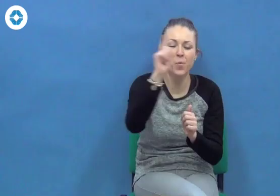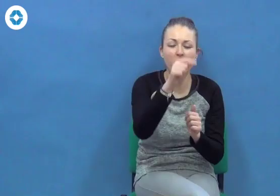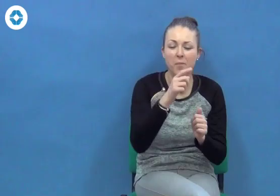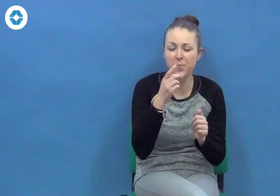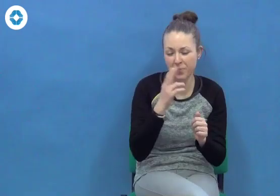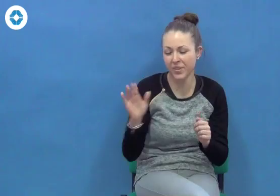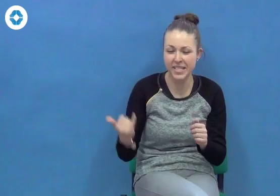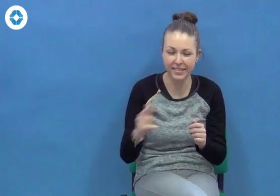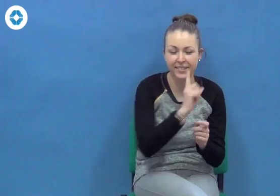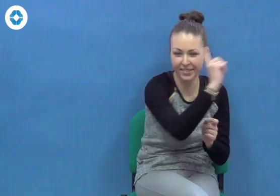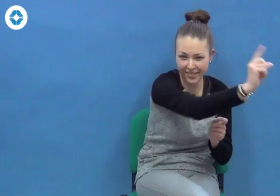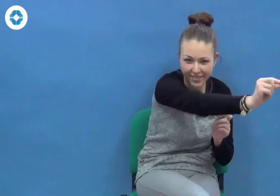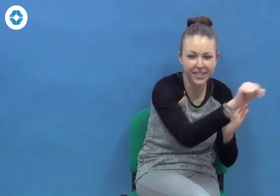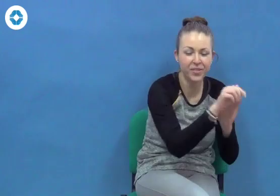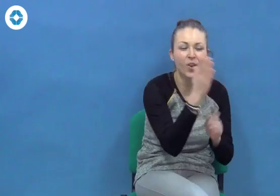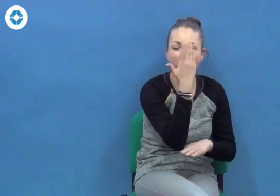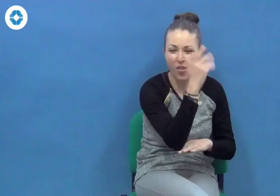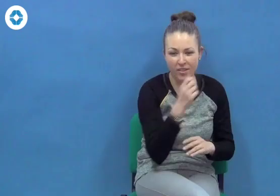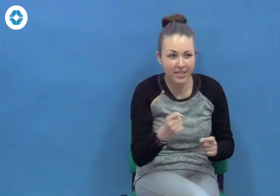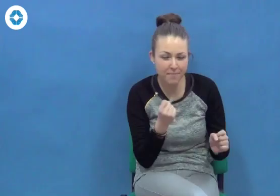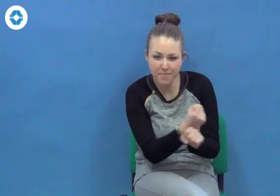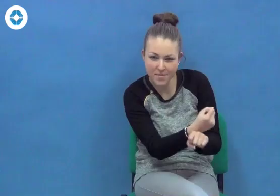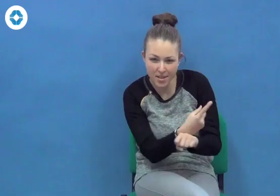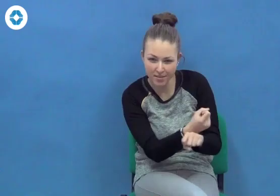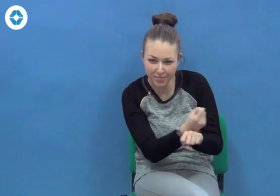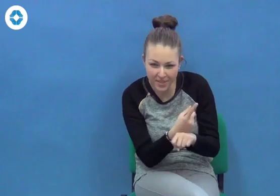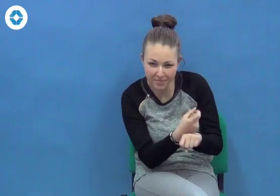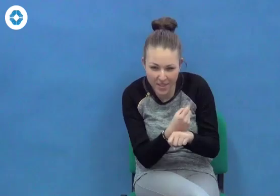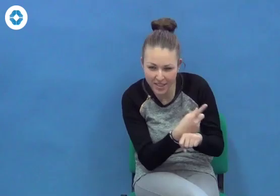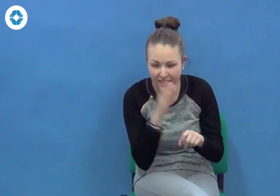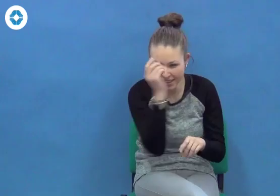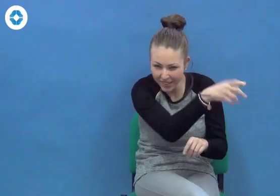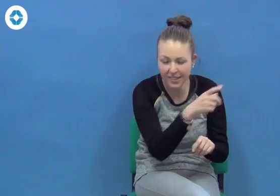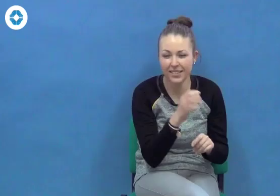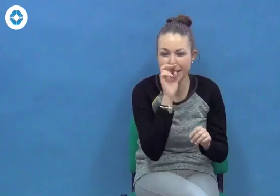Chłopiec poszedł rozbijać szyby.